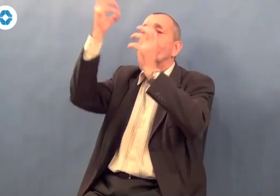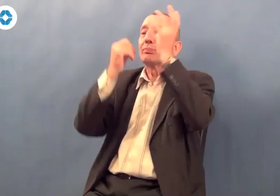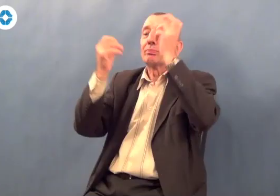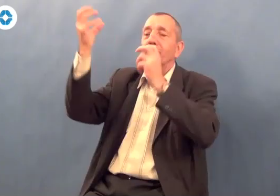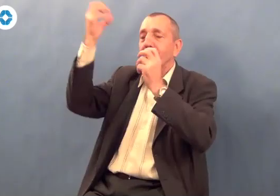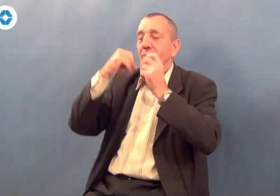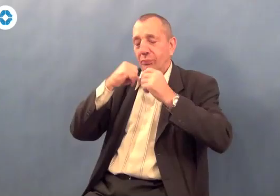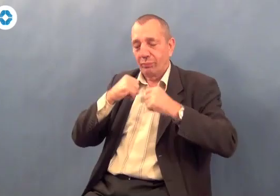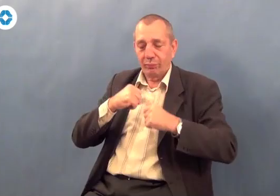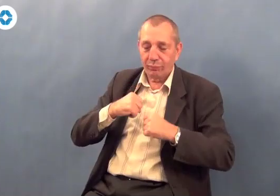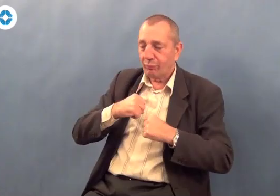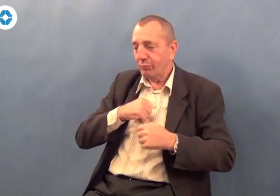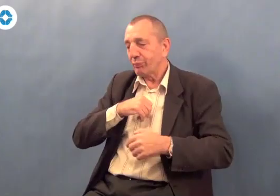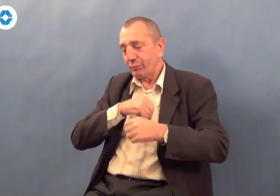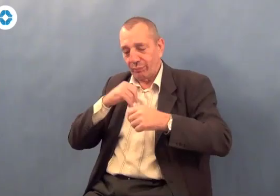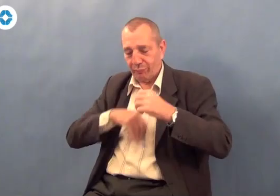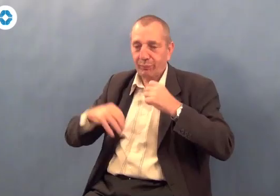Wkłada do fartucha.